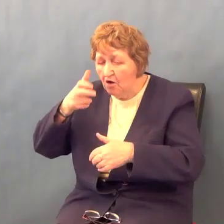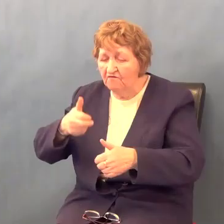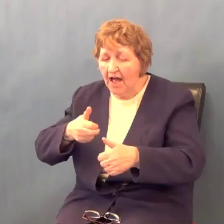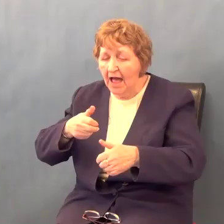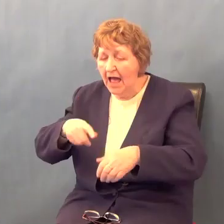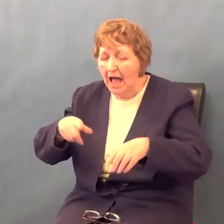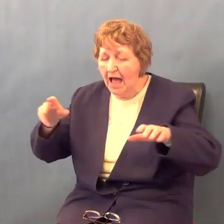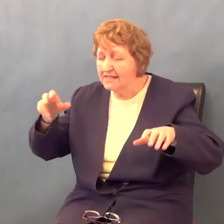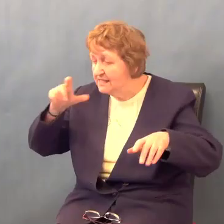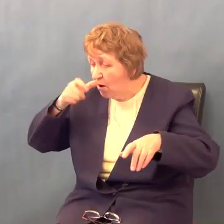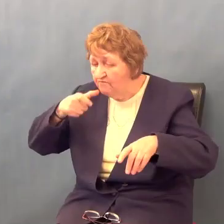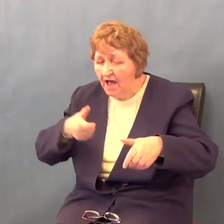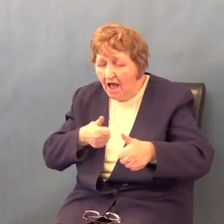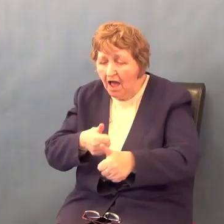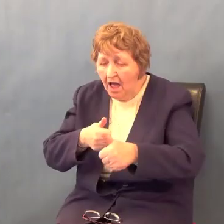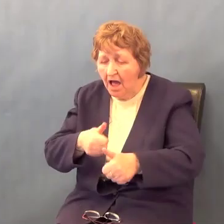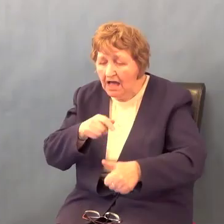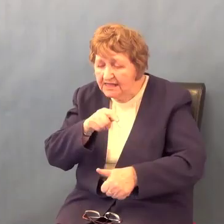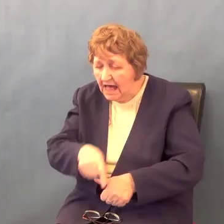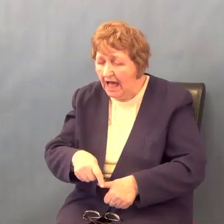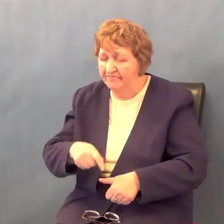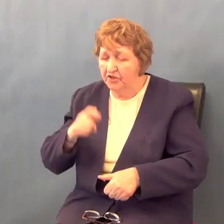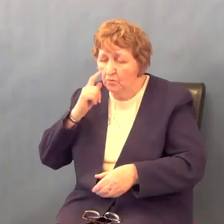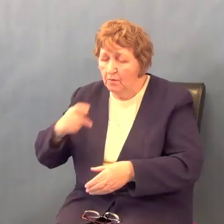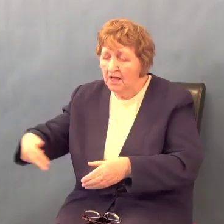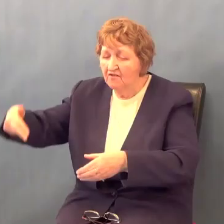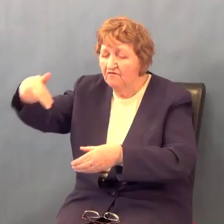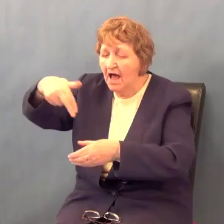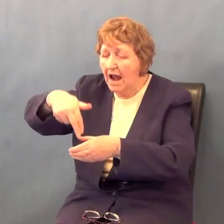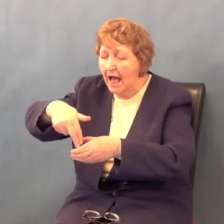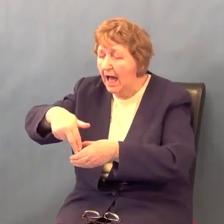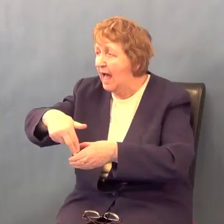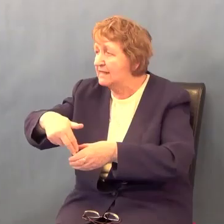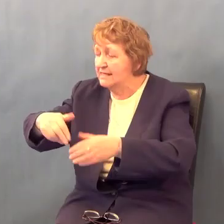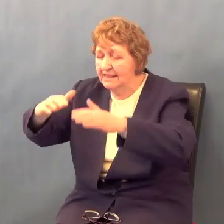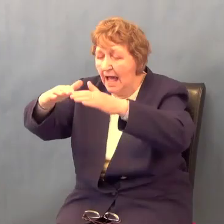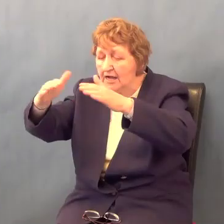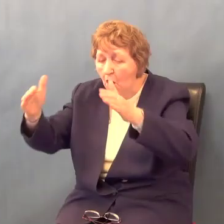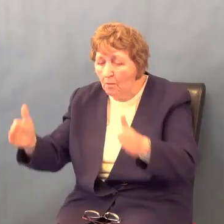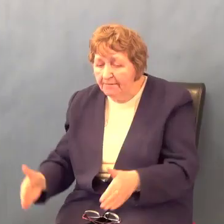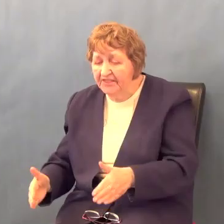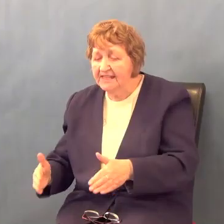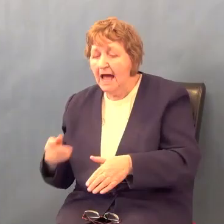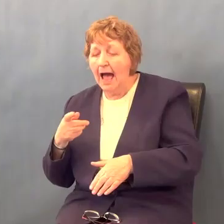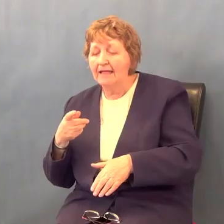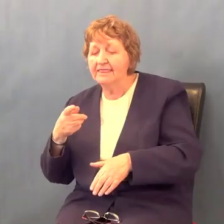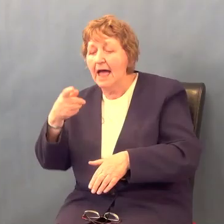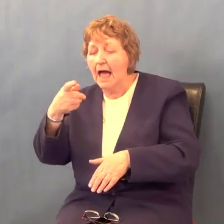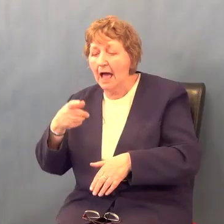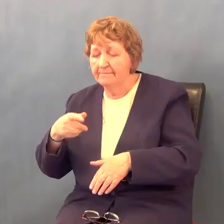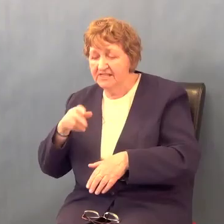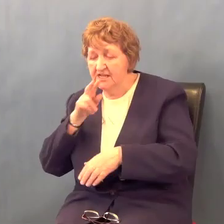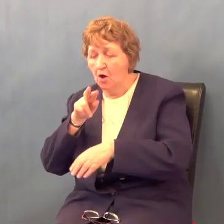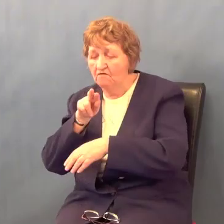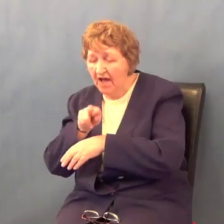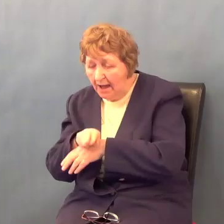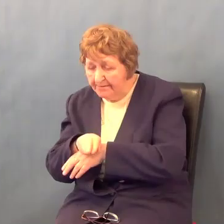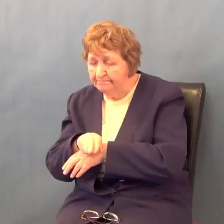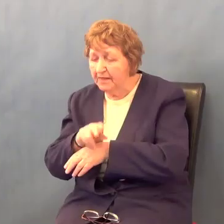Sowa ganiała za chłopakiem i chłopak wlazł na duży kamień. Sowa stoi obok i przygląda się chłopakowi.